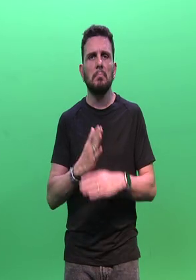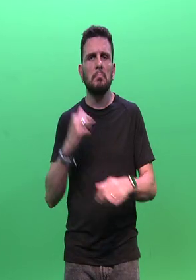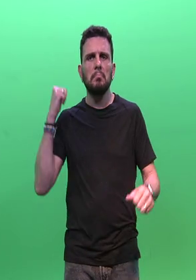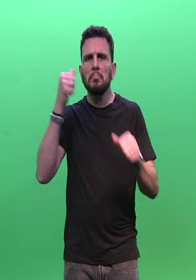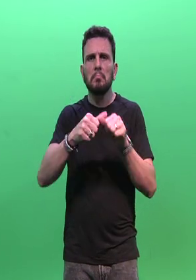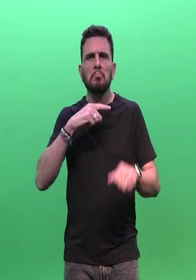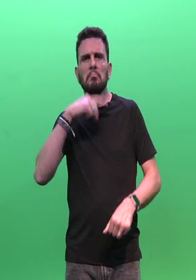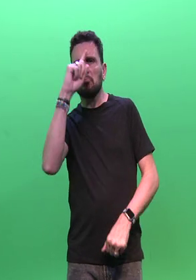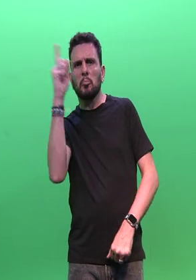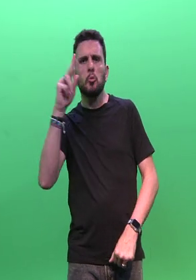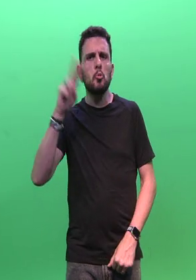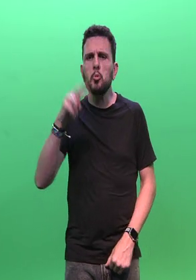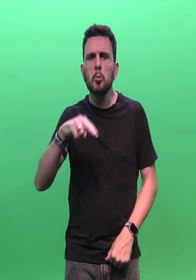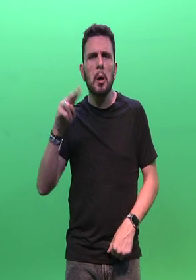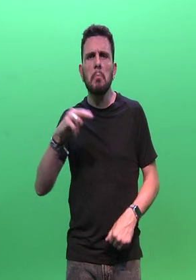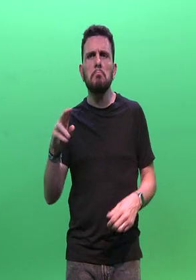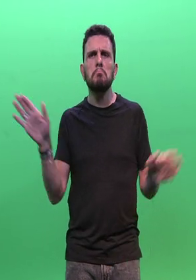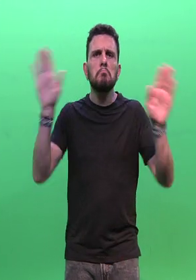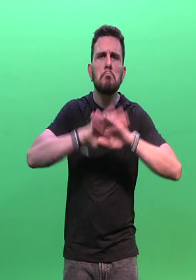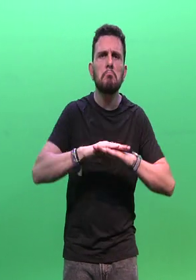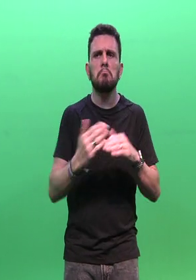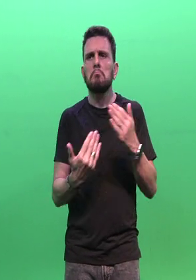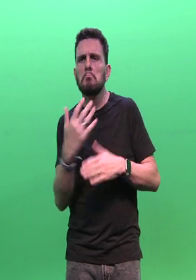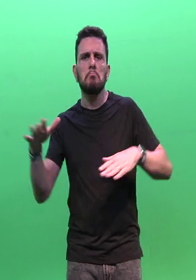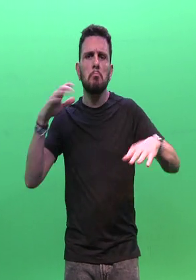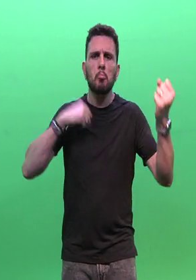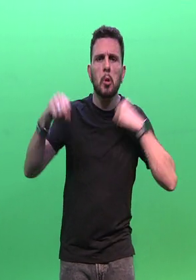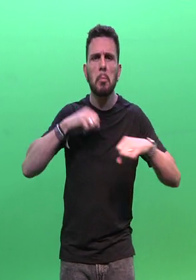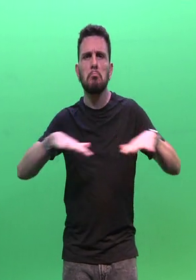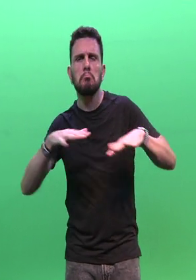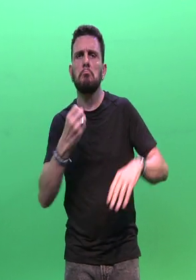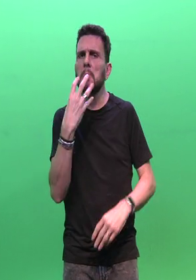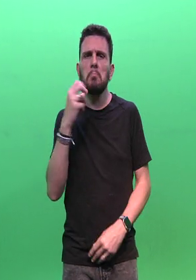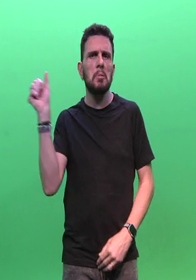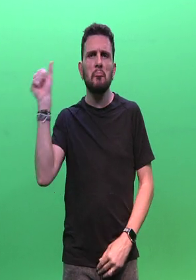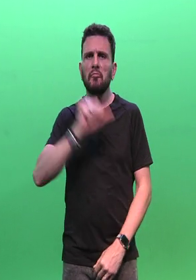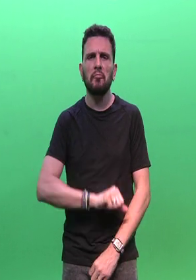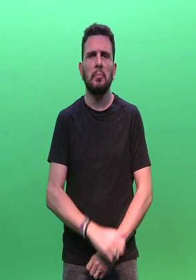Fins ara no m'he marejat mai, ni de nit, ni de dia, ni quan estic en moviment, sempre he estat bé.